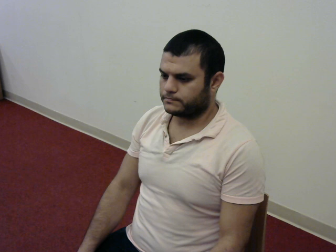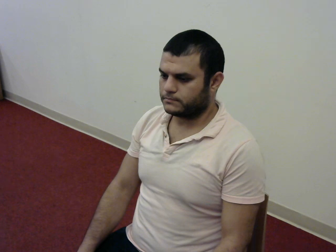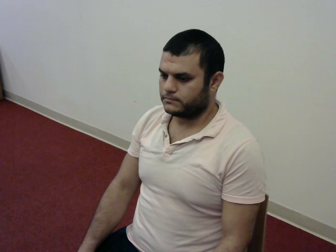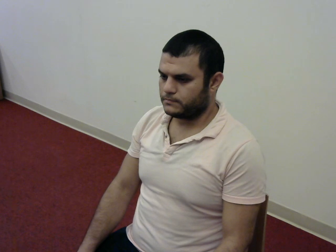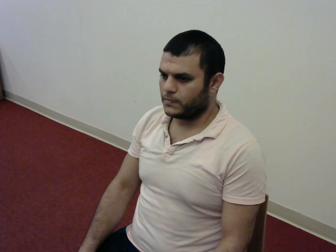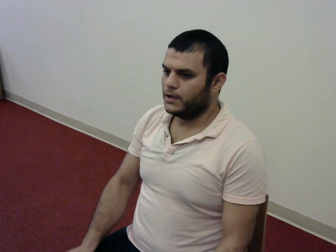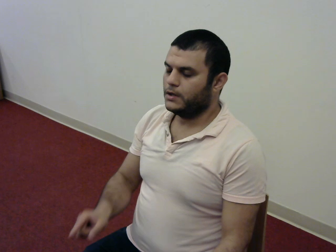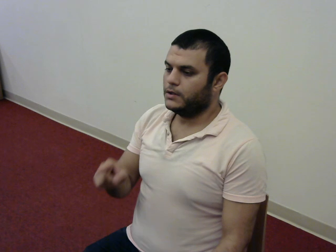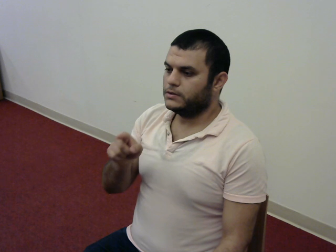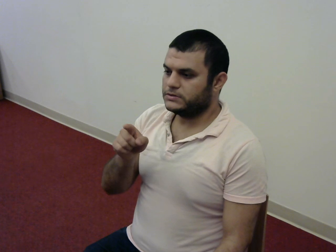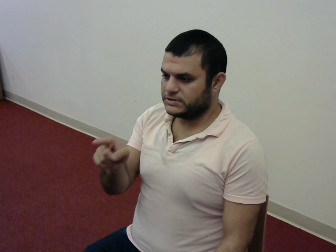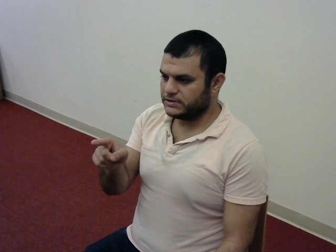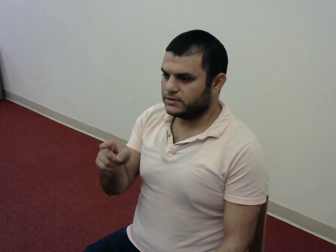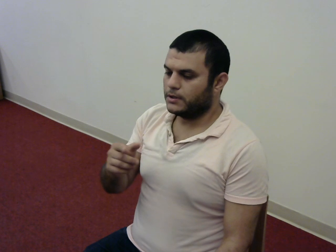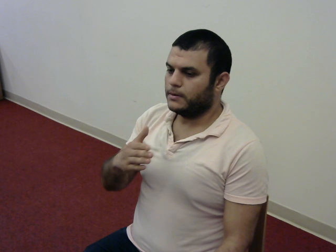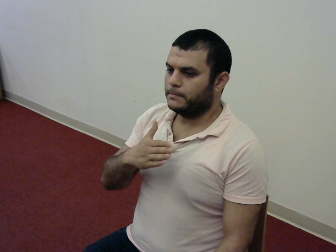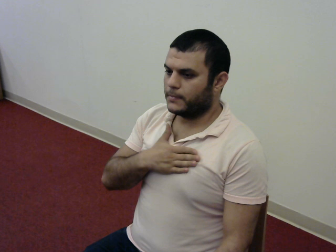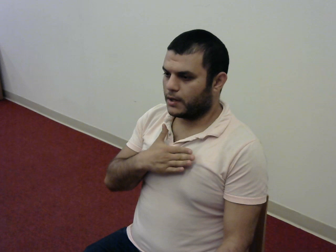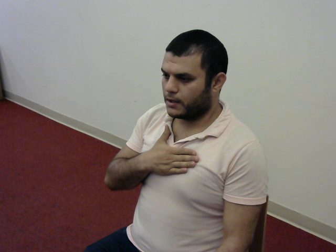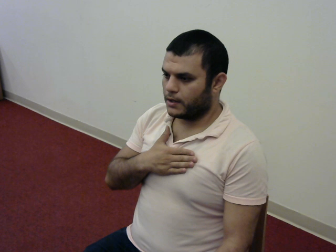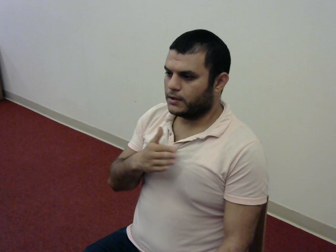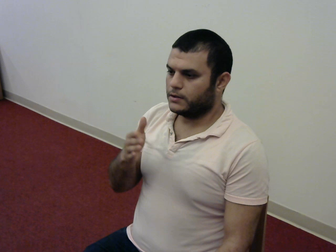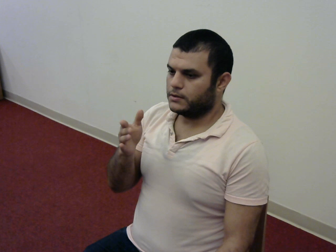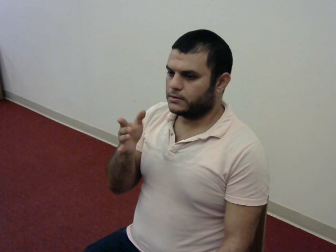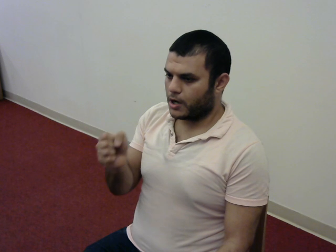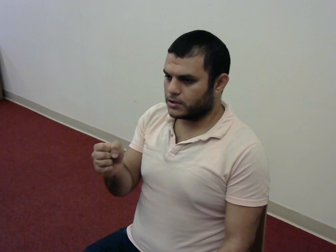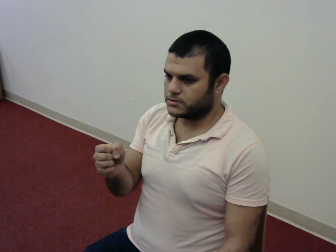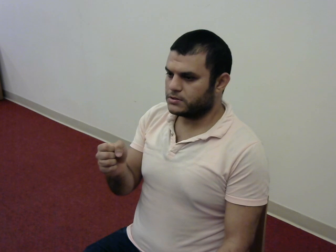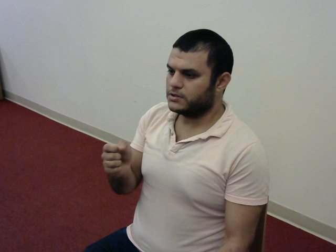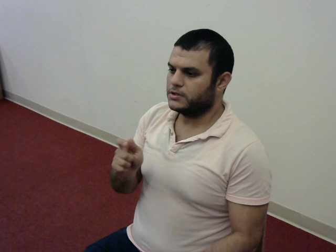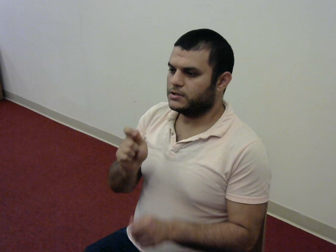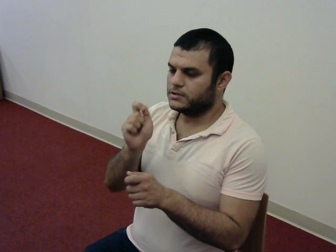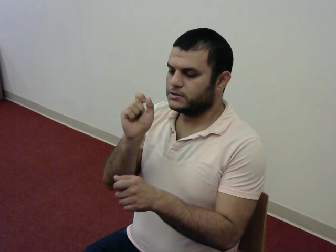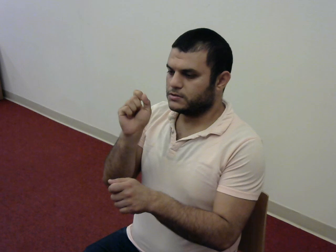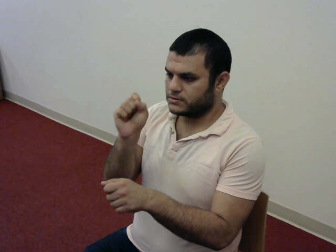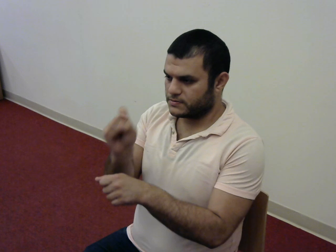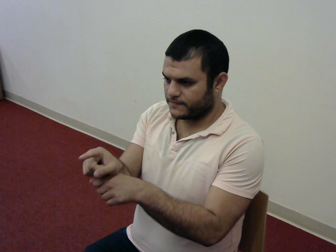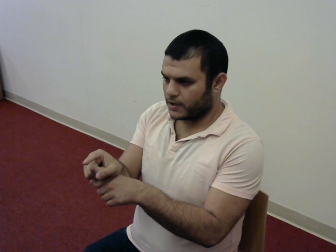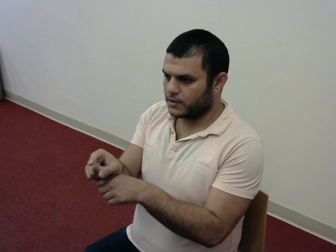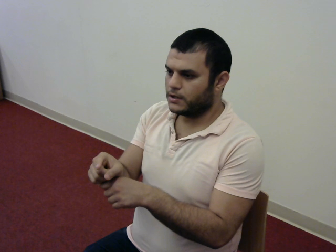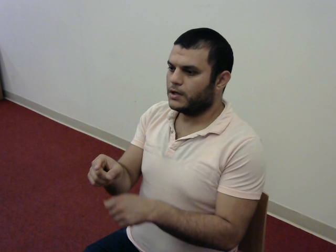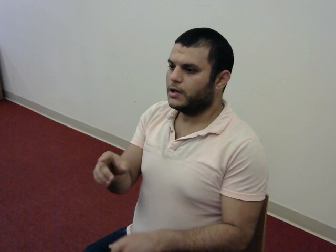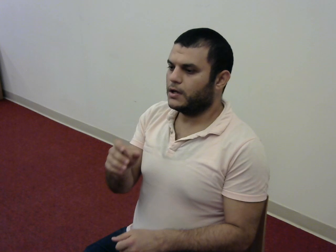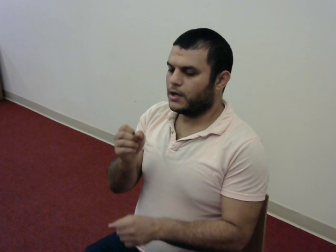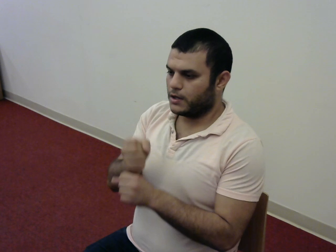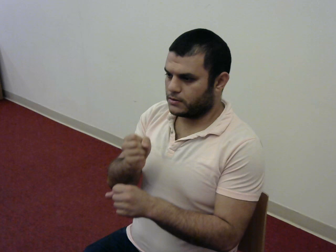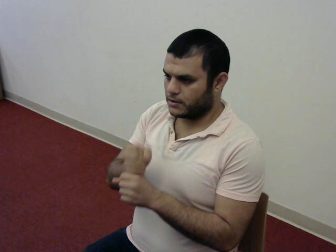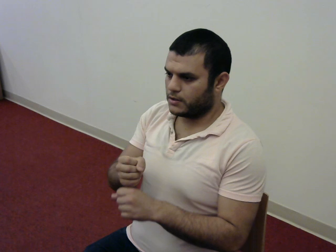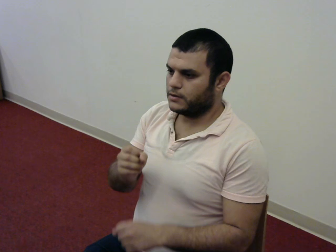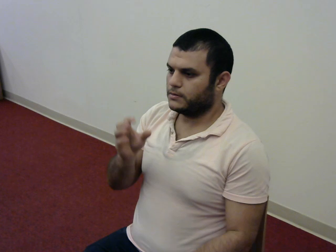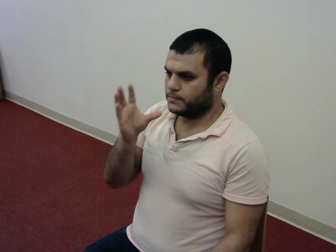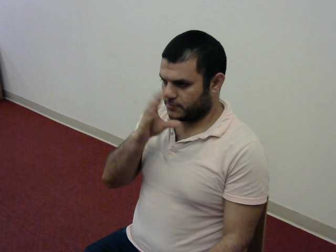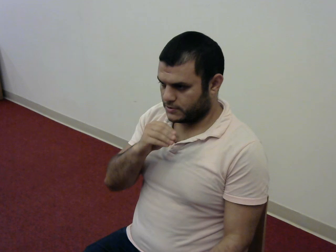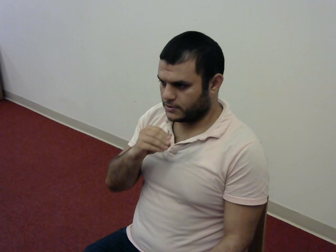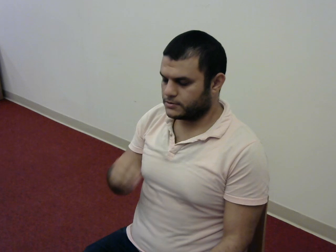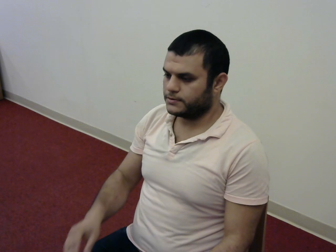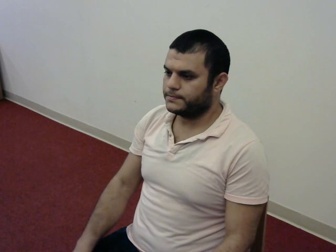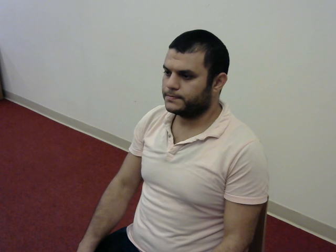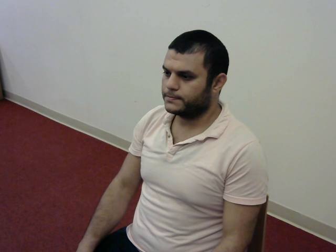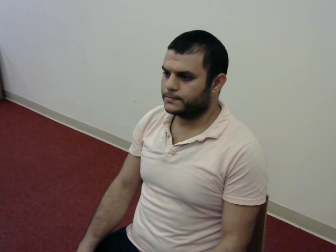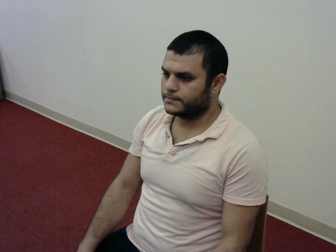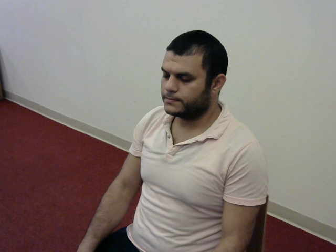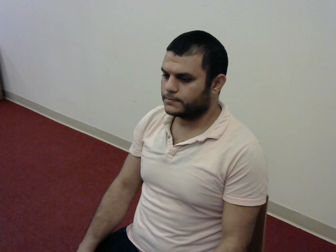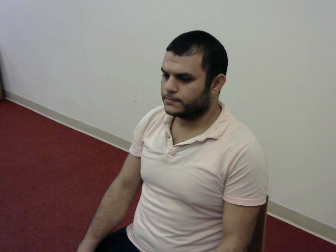Siz mənə taksi sifariş edə bilərsinizmi?